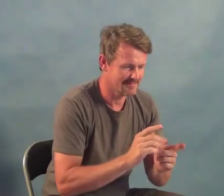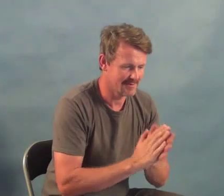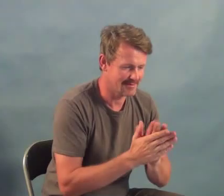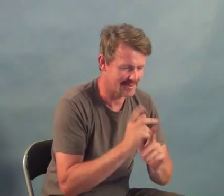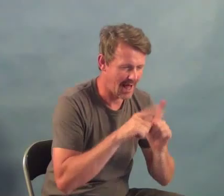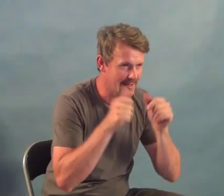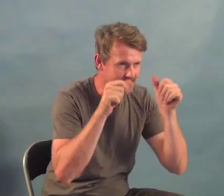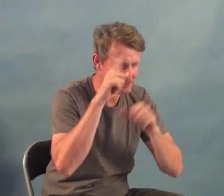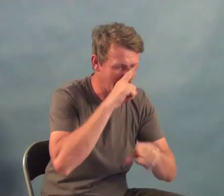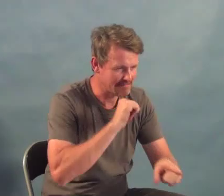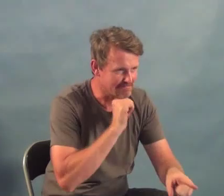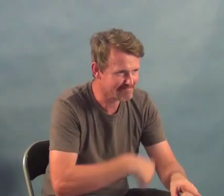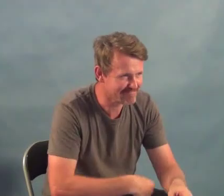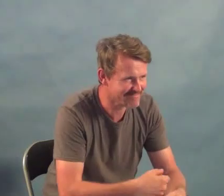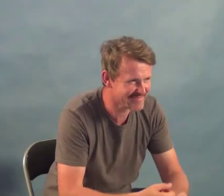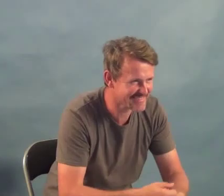Ale takiego znaku nigdy nie widziałem.